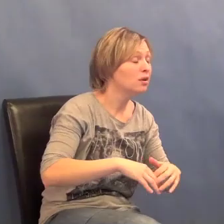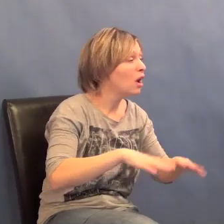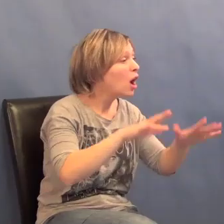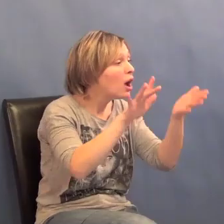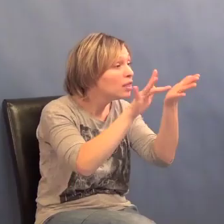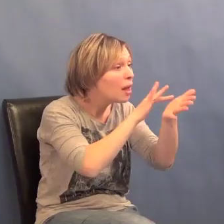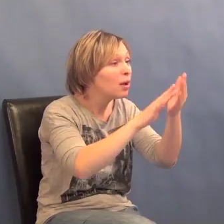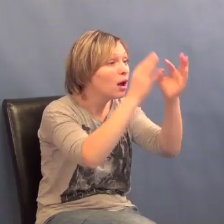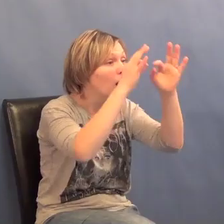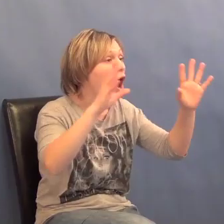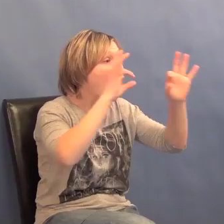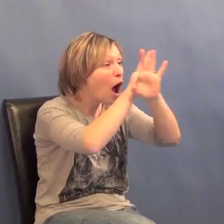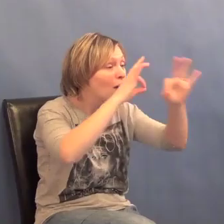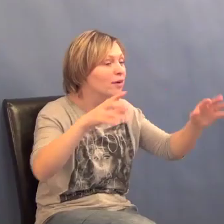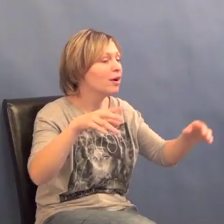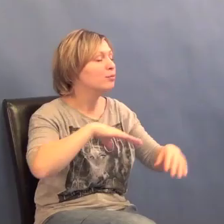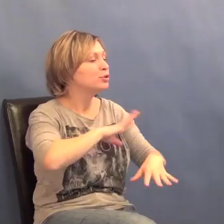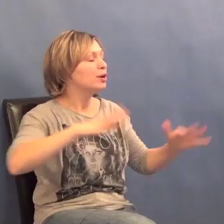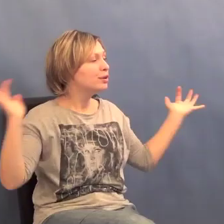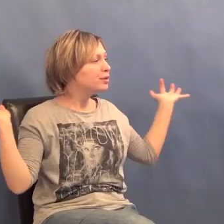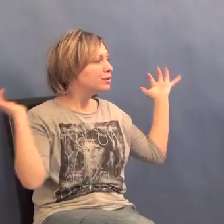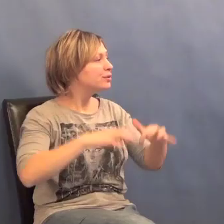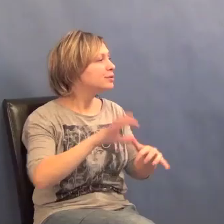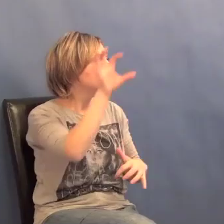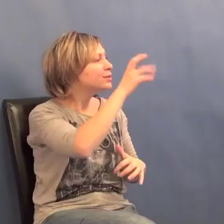Jak włączam OOVOO na tablecie to dzieci przychodzą i oglądają.